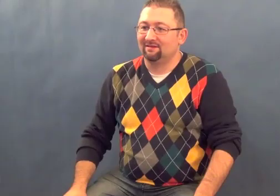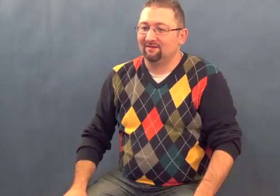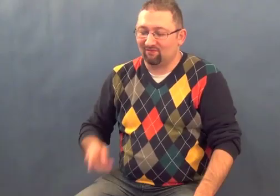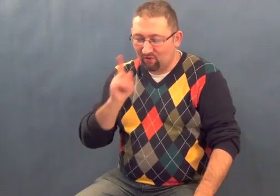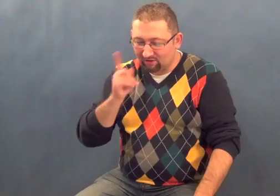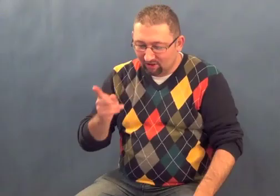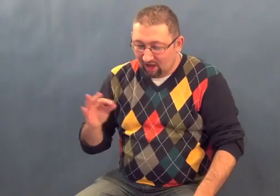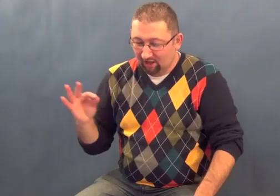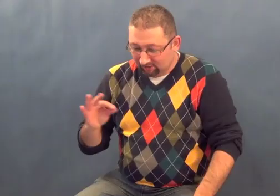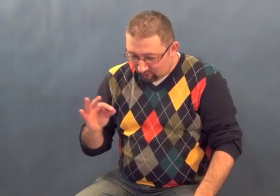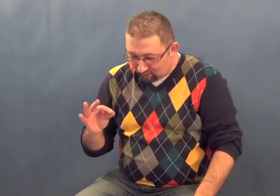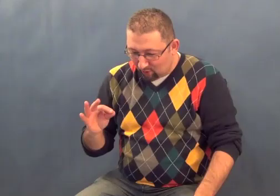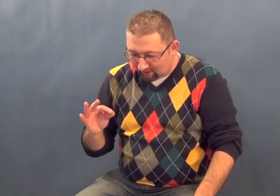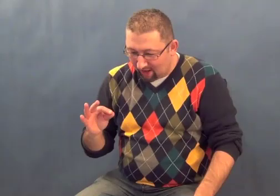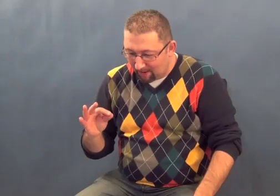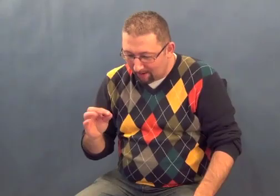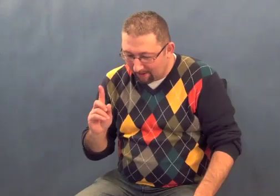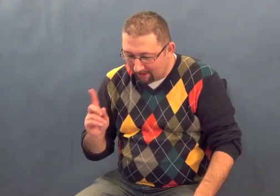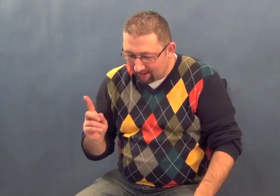Właśnie, a środa...